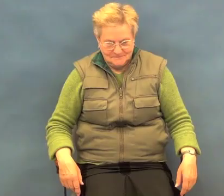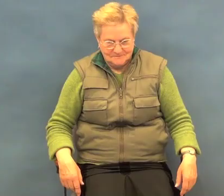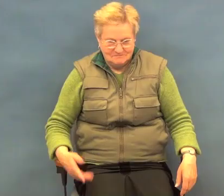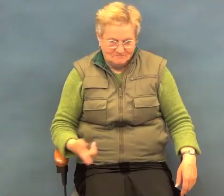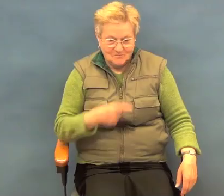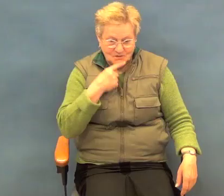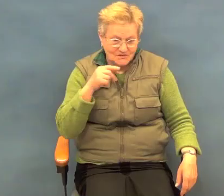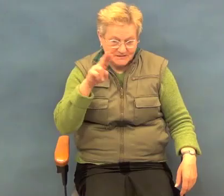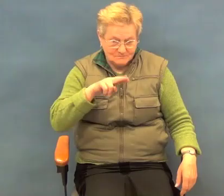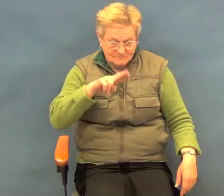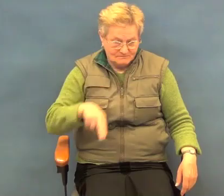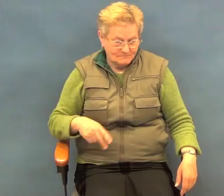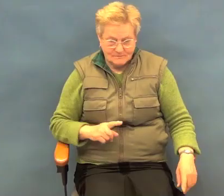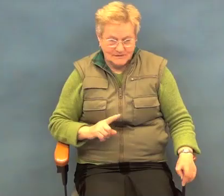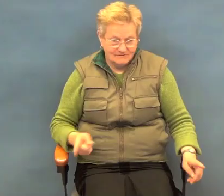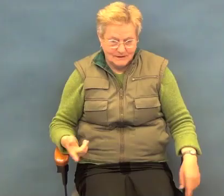Czerwona obwódka i przekreślenie oznaczają, że nie wolno.